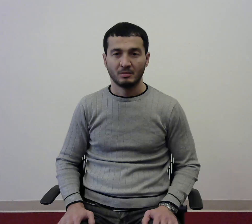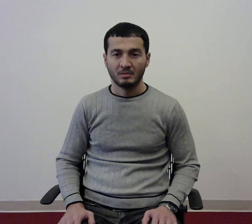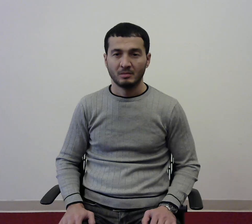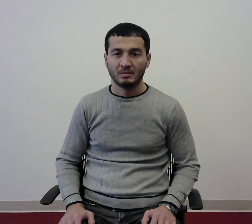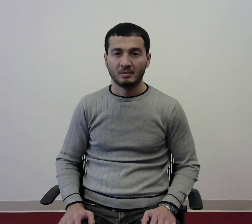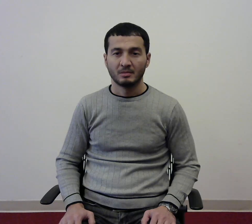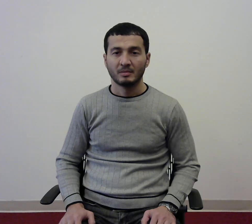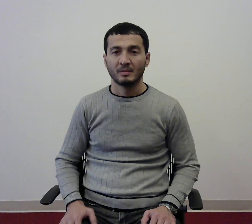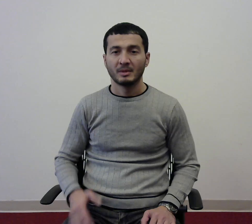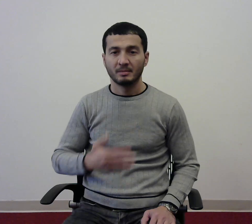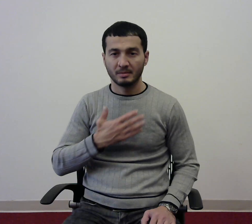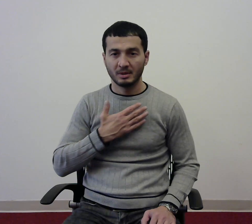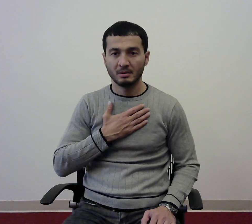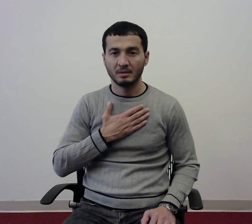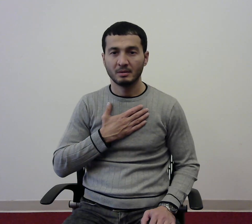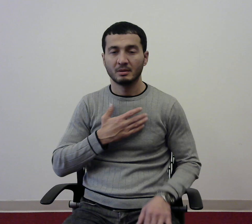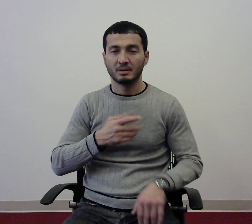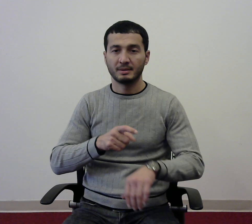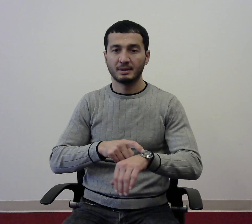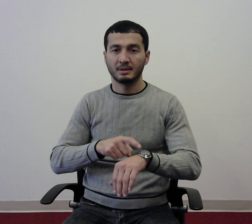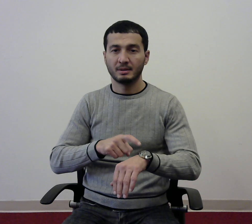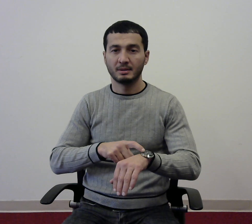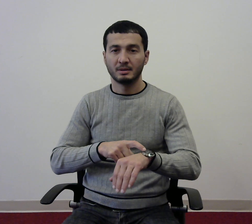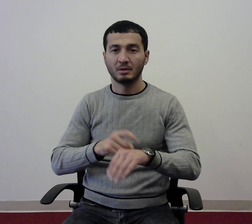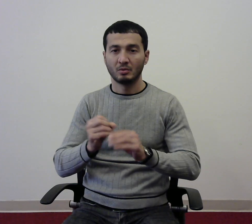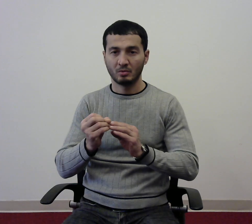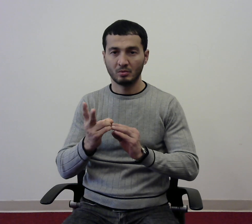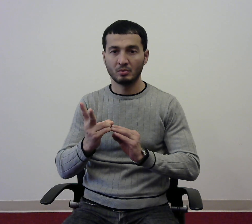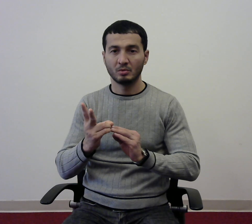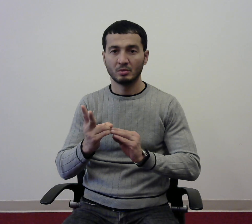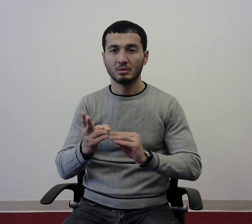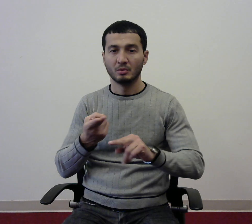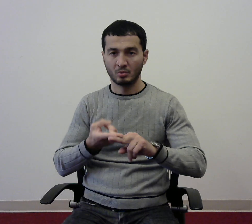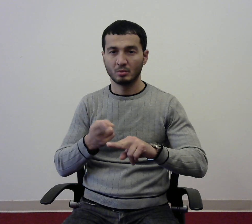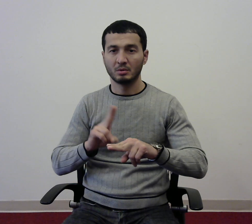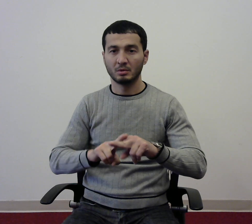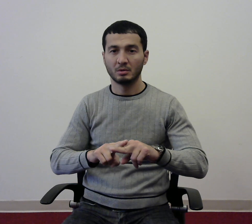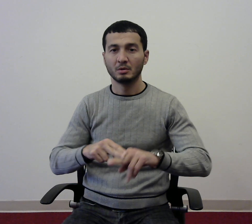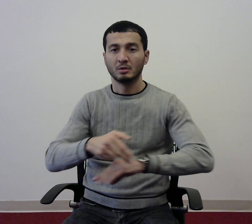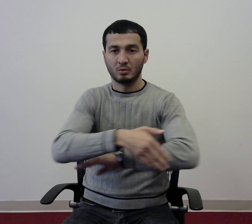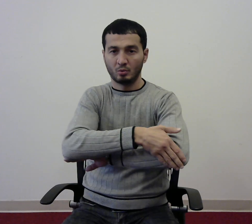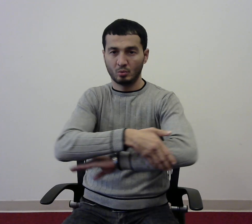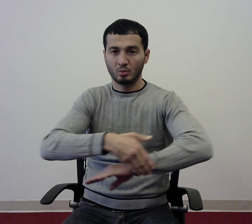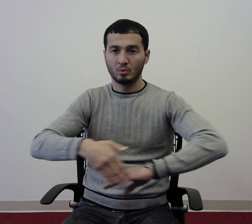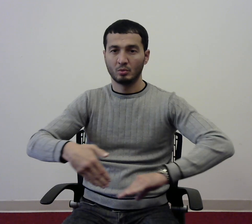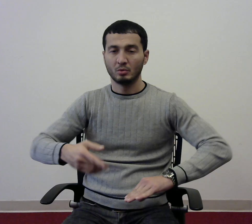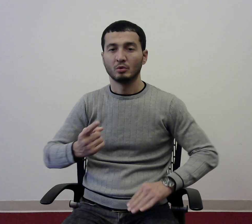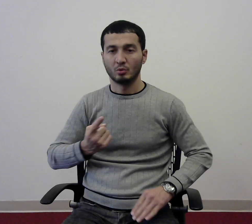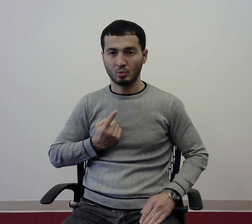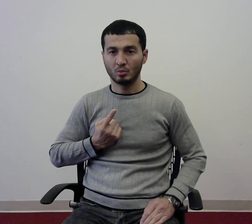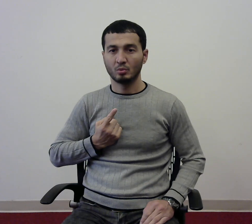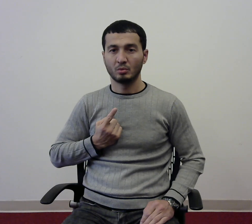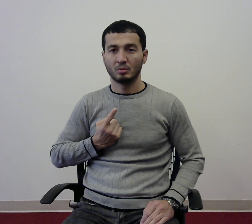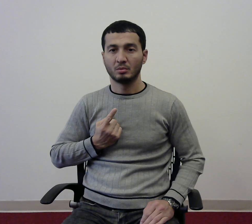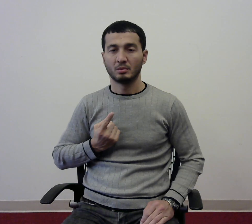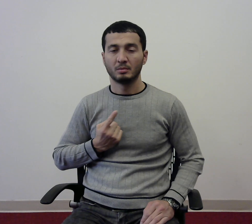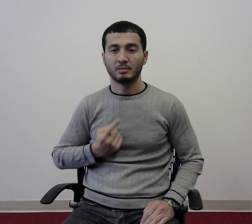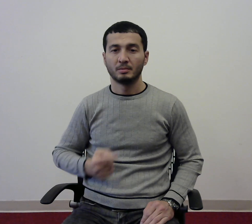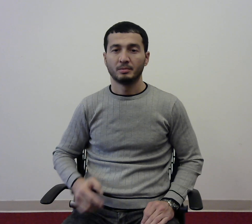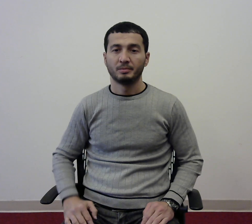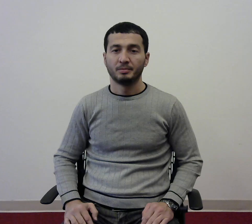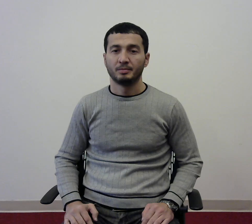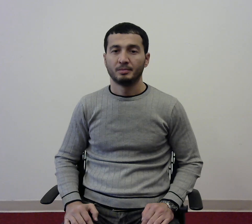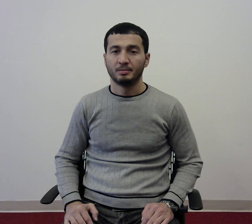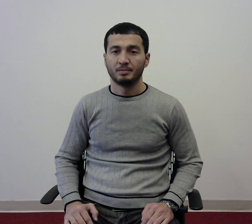Mən saat 12-də bu ünvanda olmalıyam